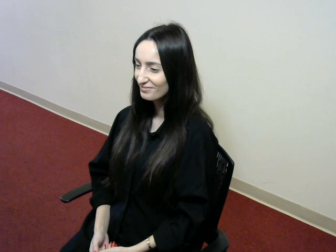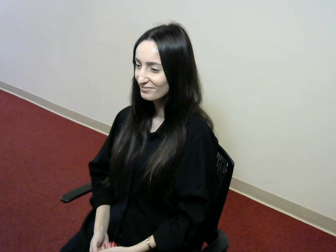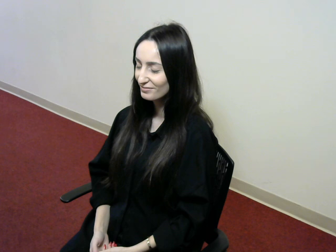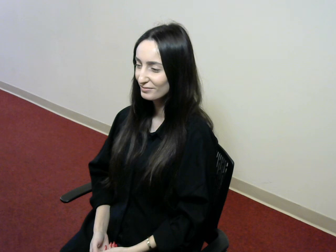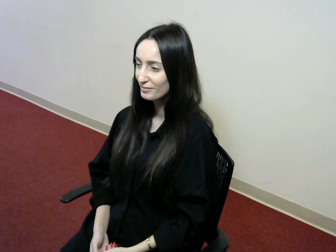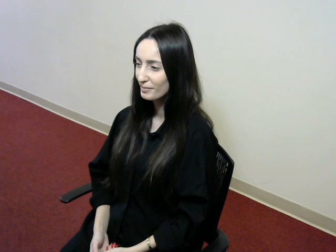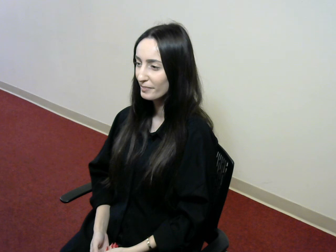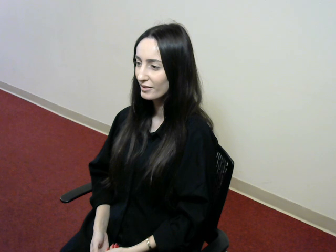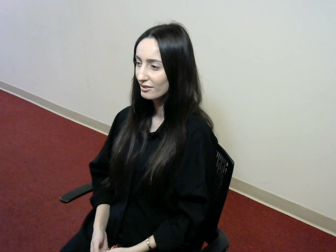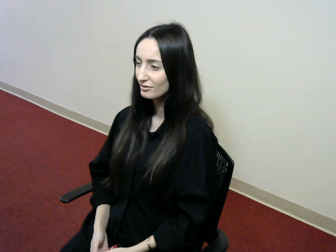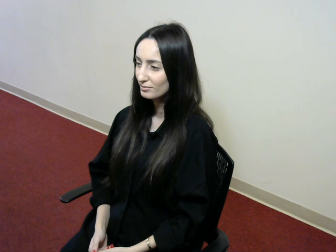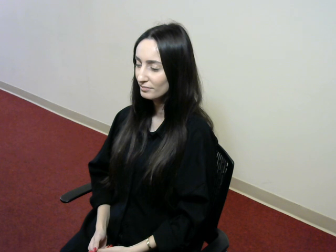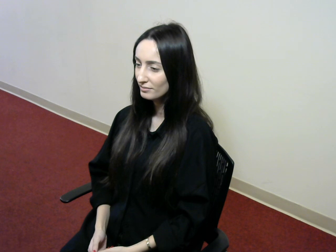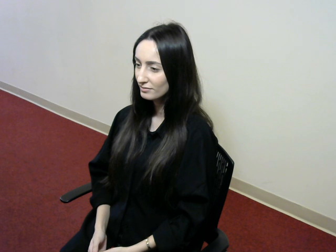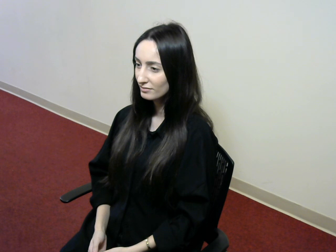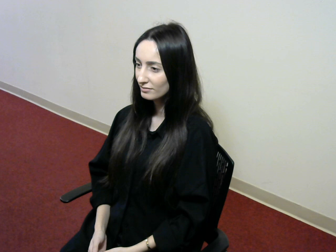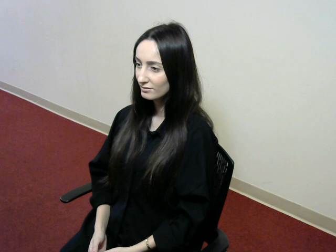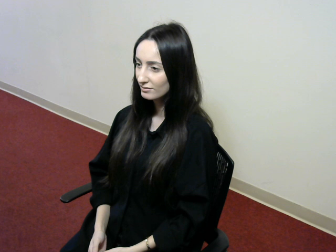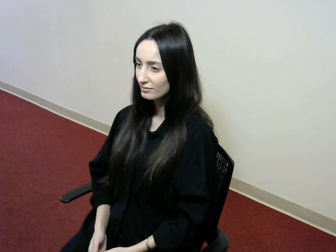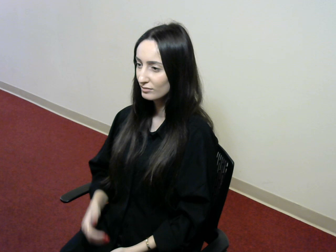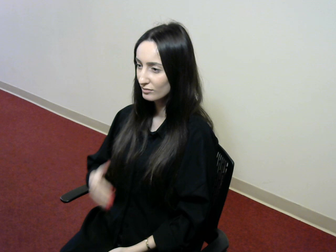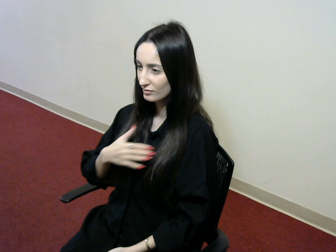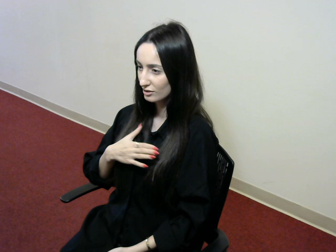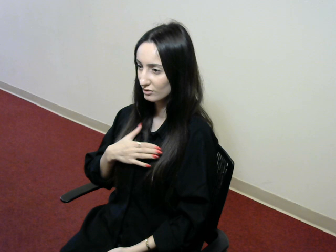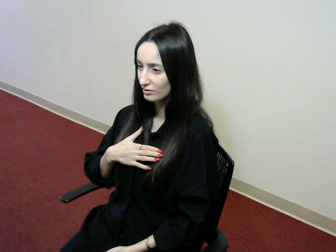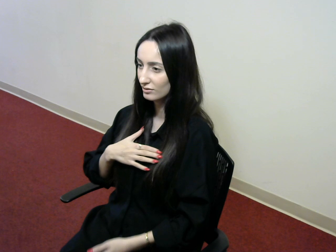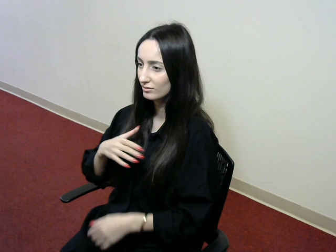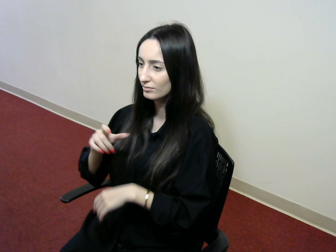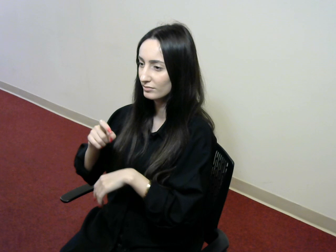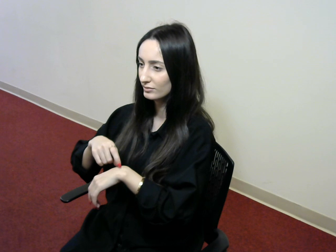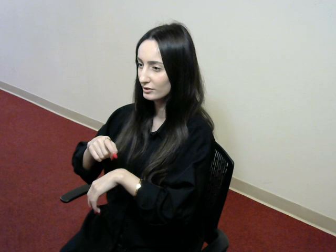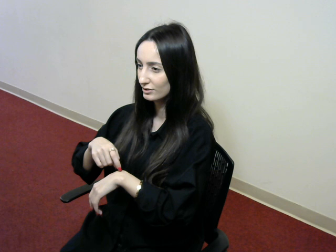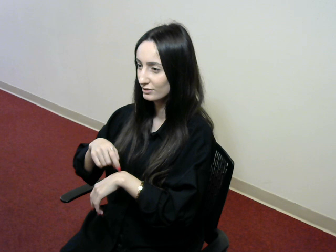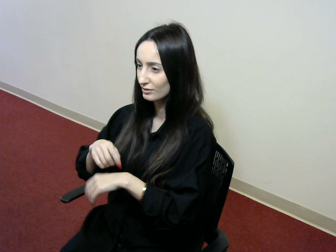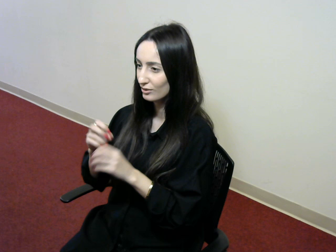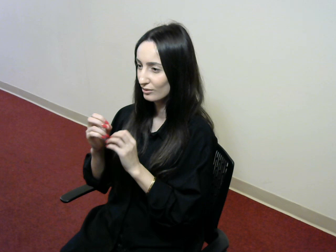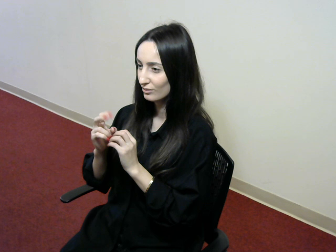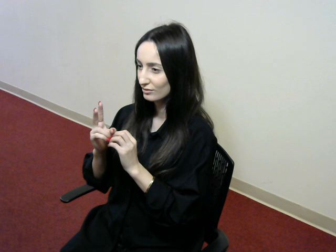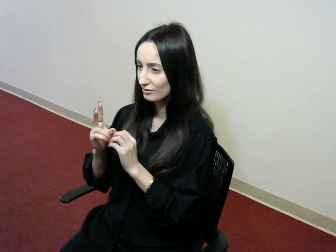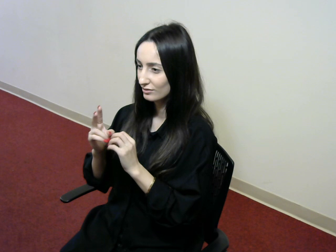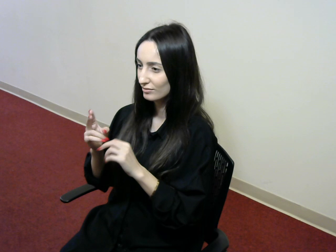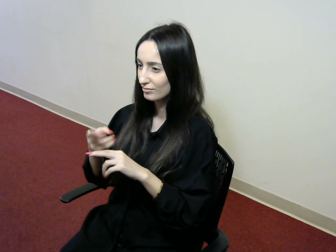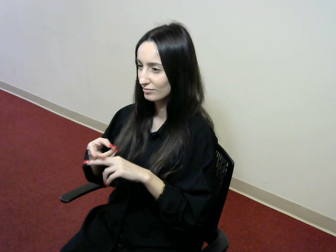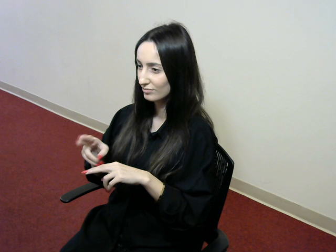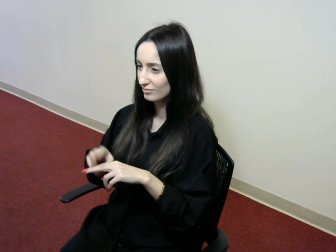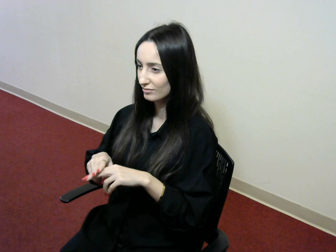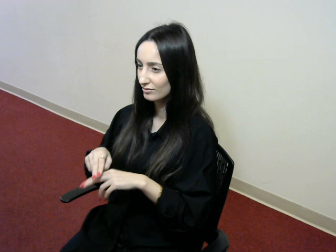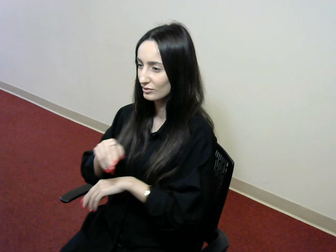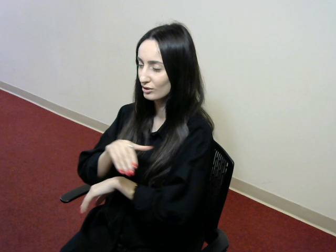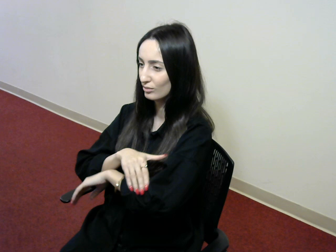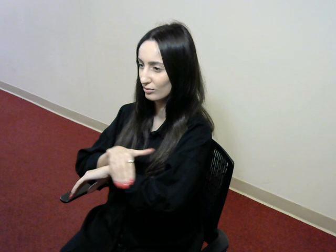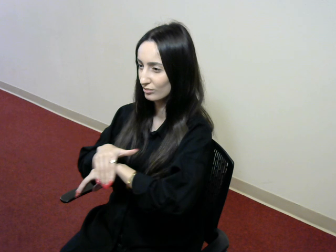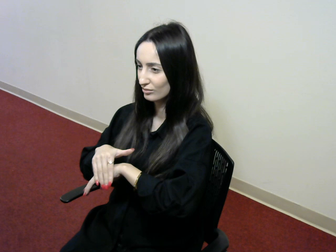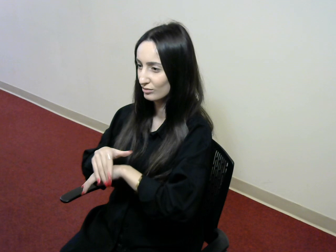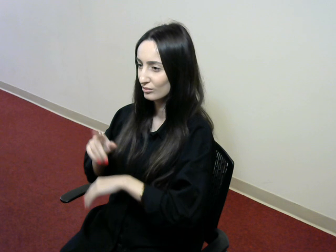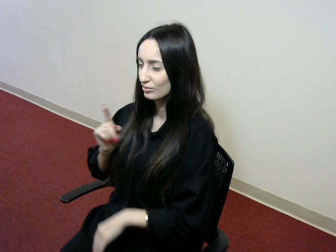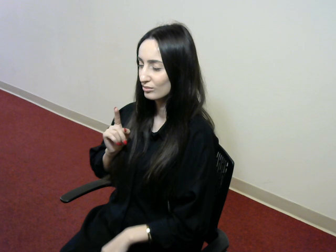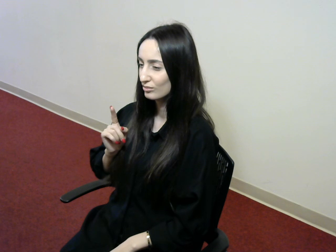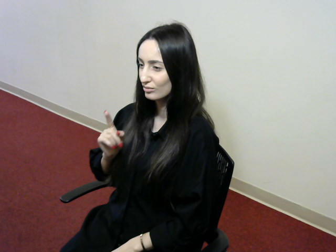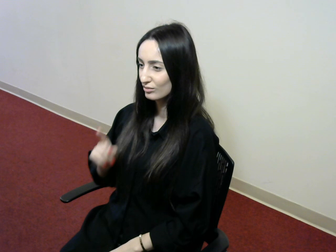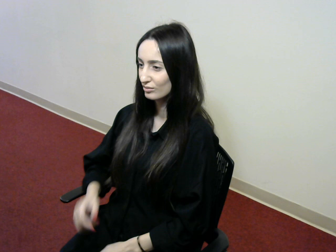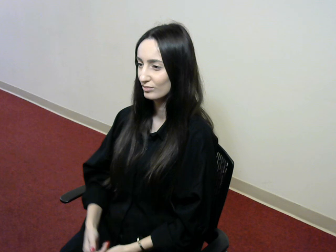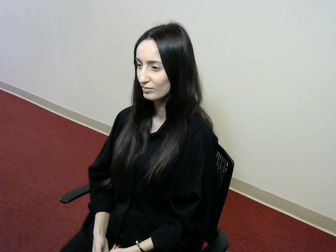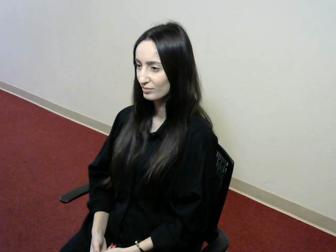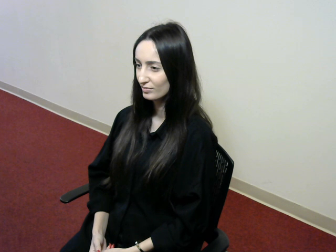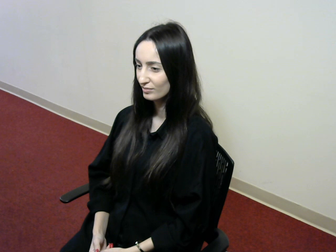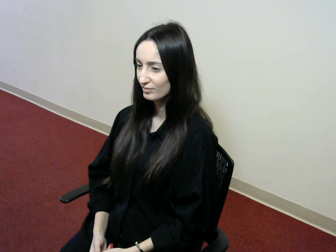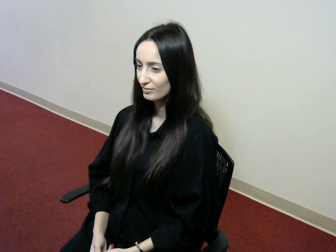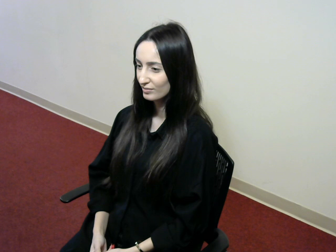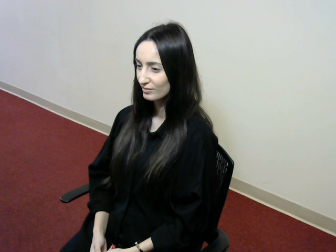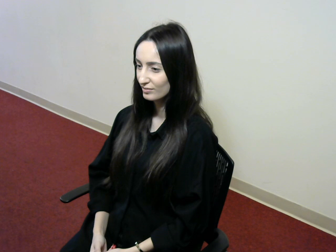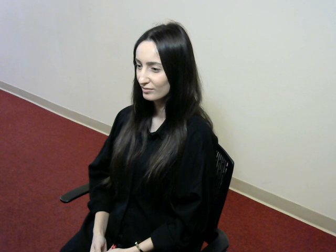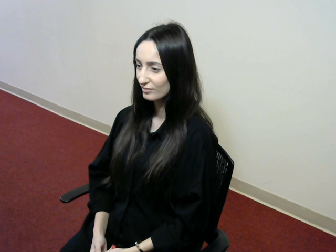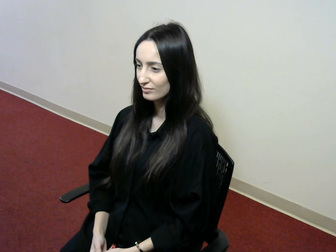Mən saat 12-də bu ünvanda olmalıyam